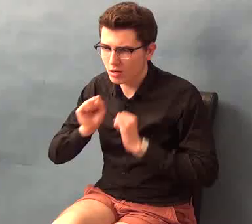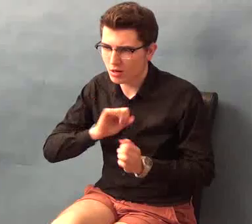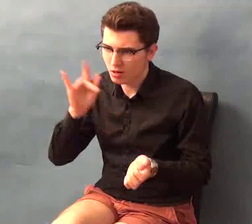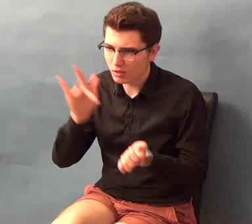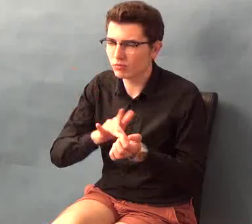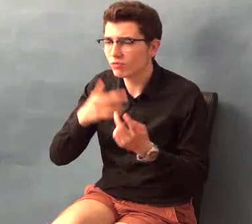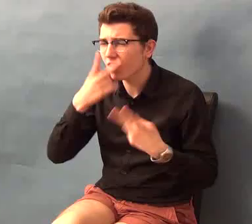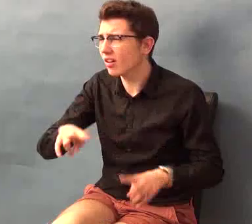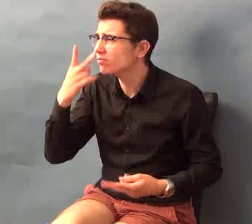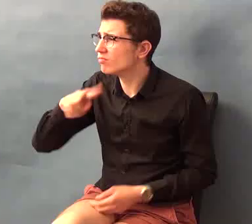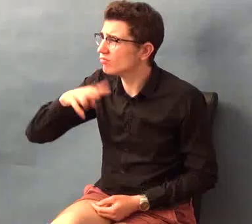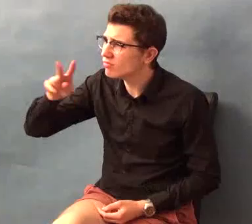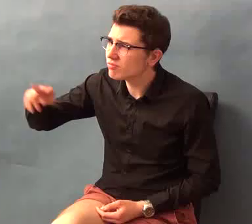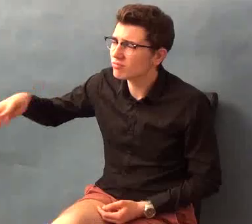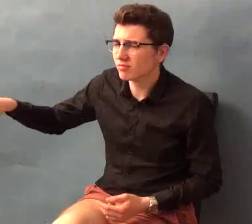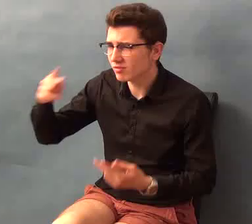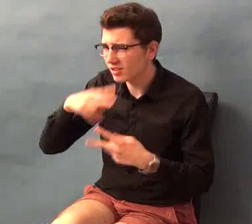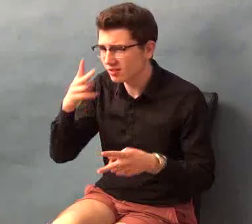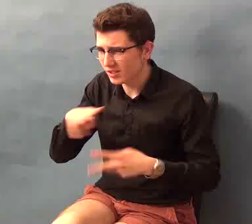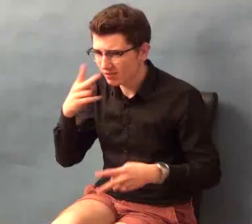Dotarli na miejsce, zwiedzali, zwiedzali.